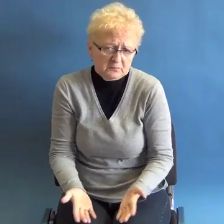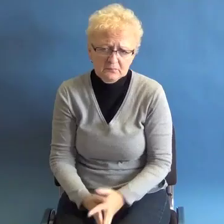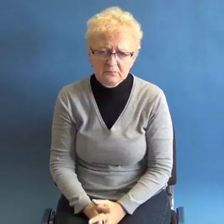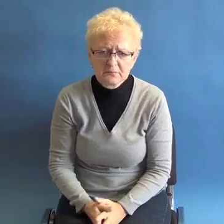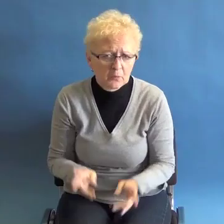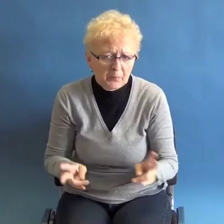To normalne.